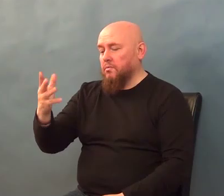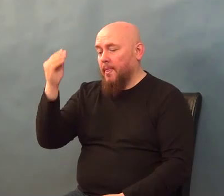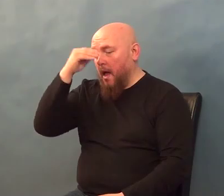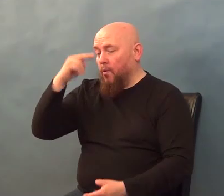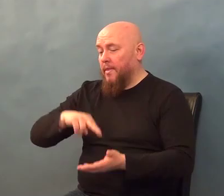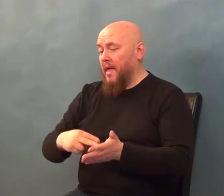Nauka.